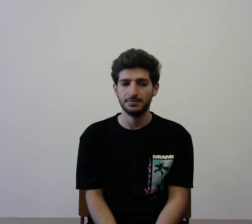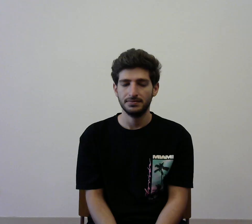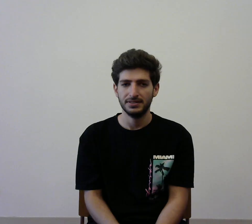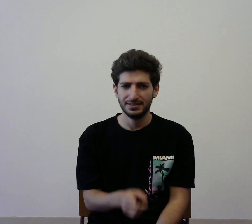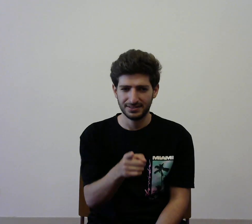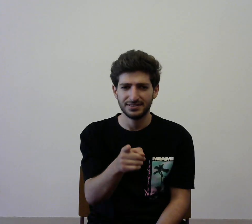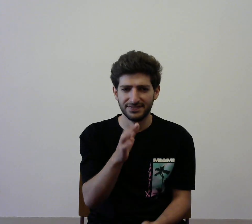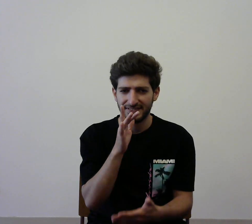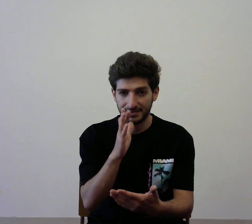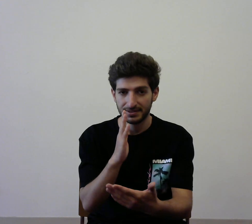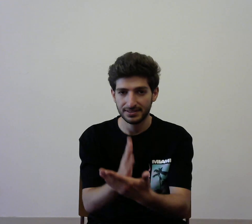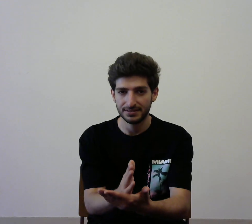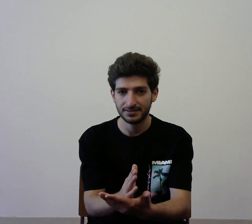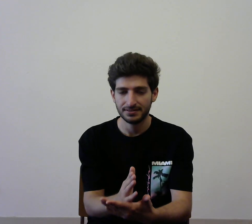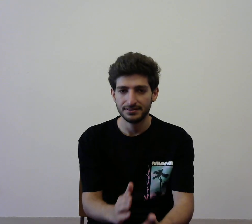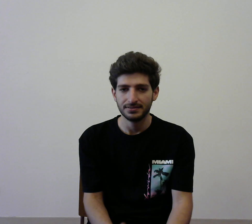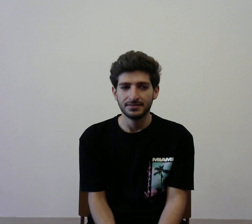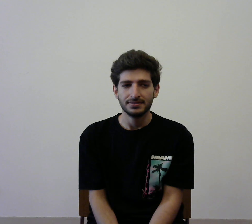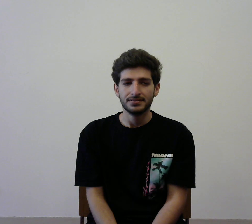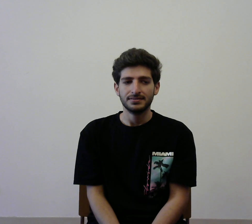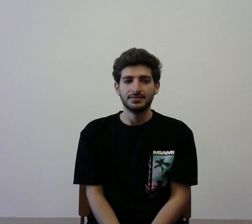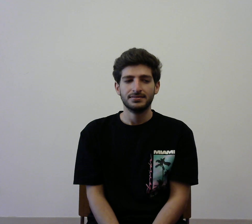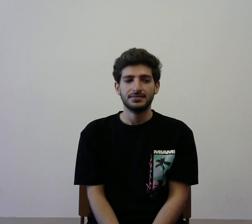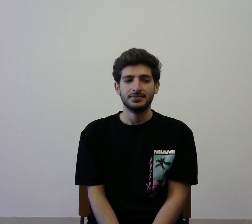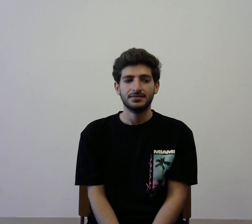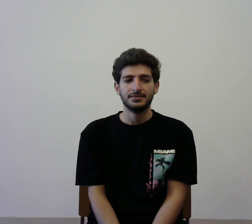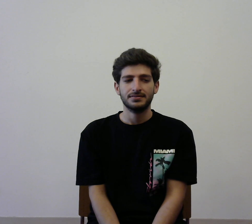Sizin vaxtınız var?